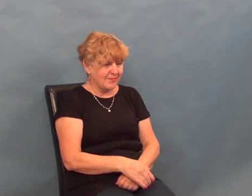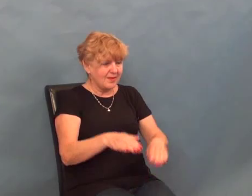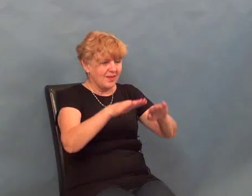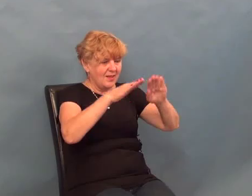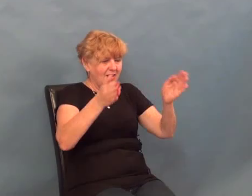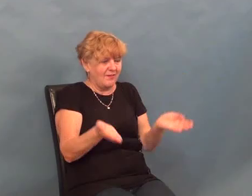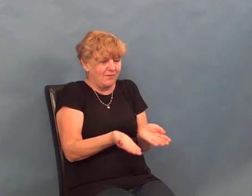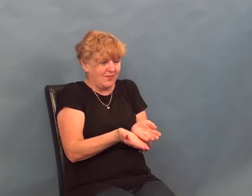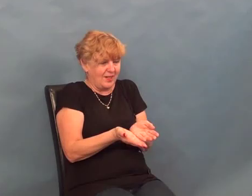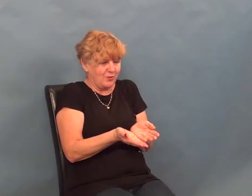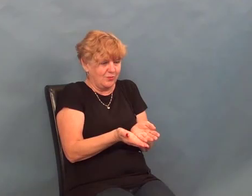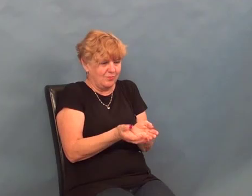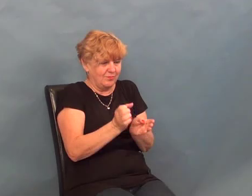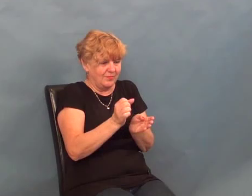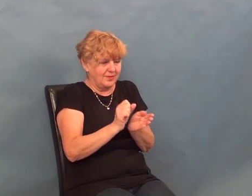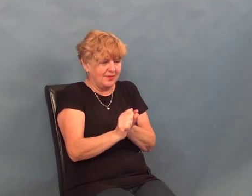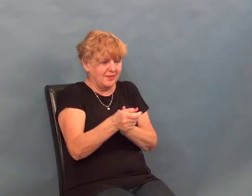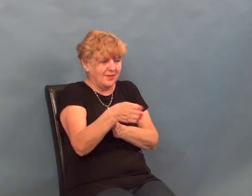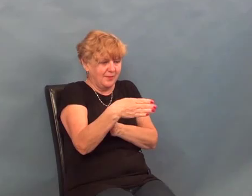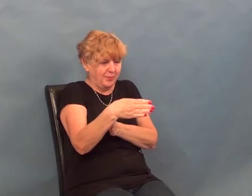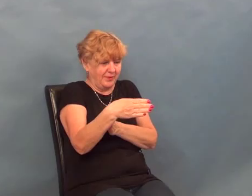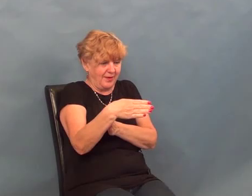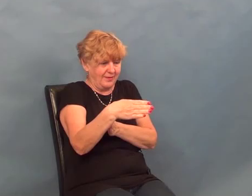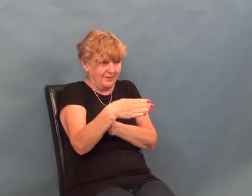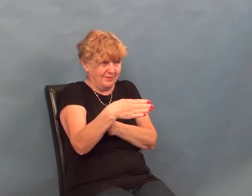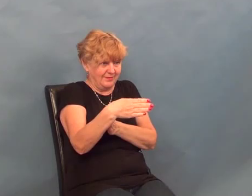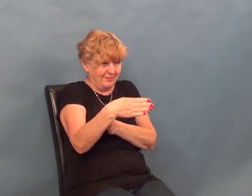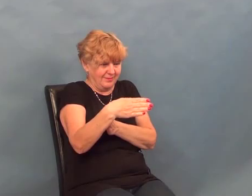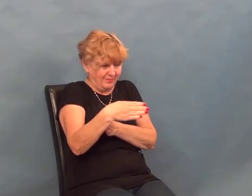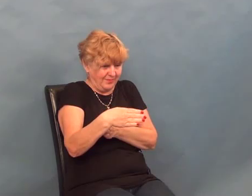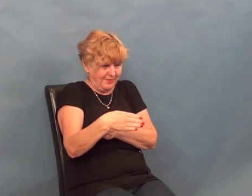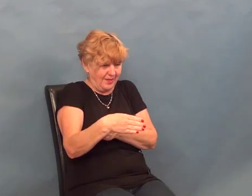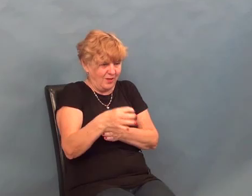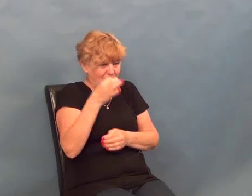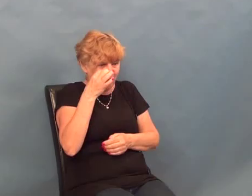W okrągłym akwarium jest ryba.